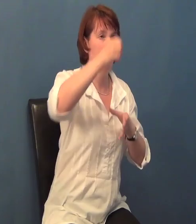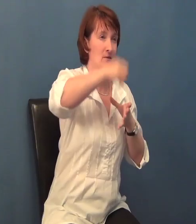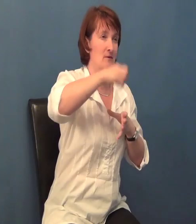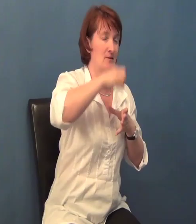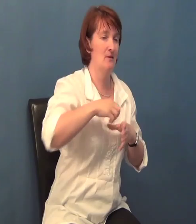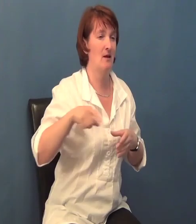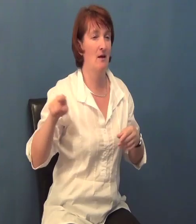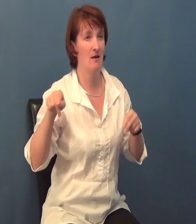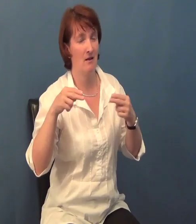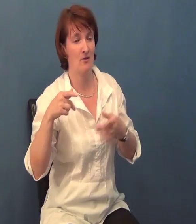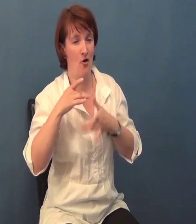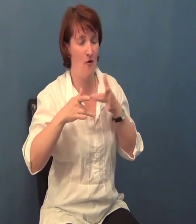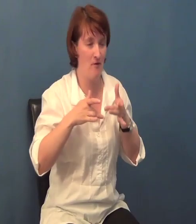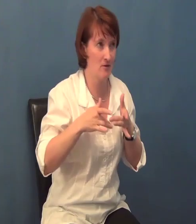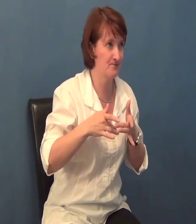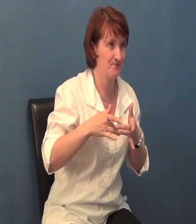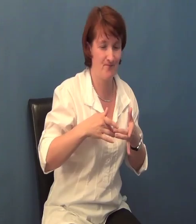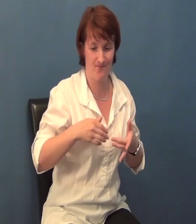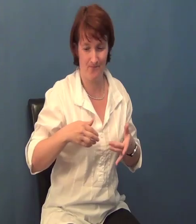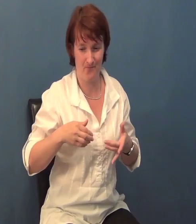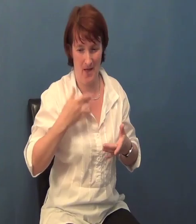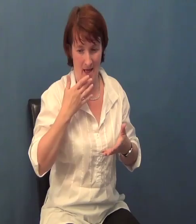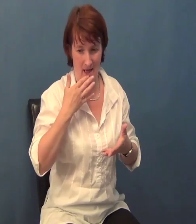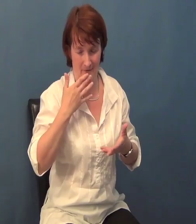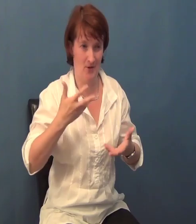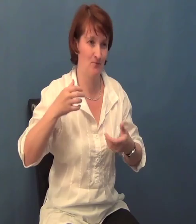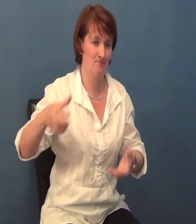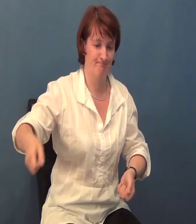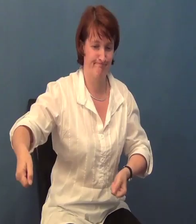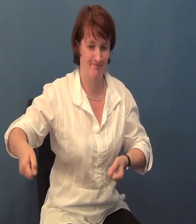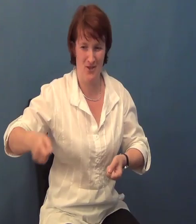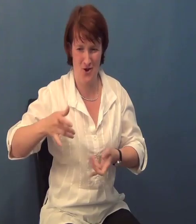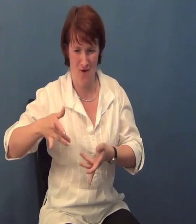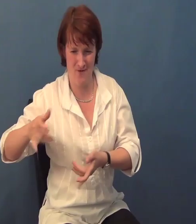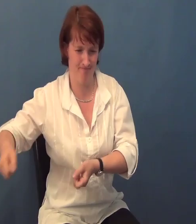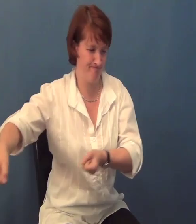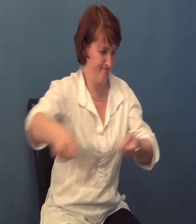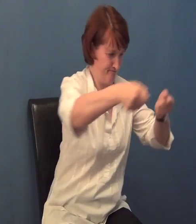Chłopiec zatrzymuje się, chciałby wziąć kosz, więc odstawia rower na bok.